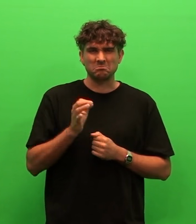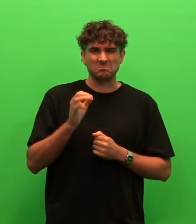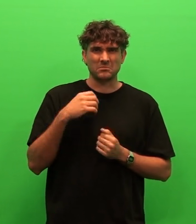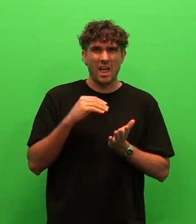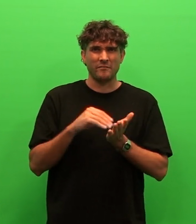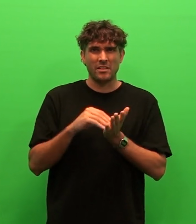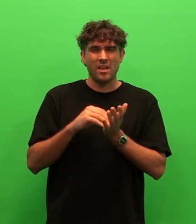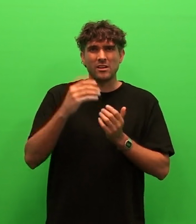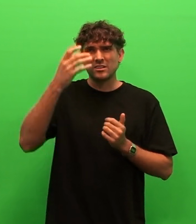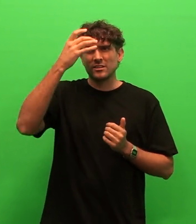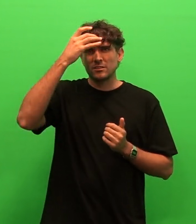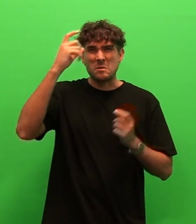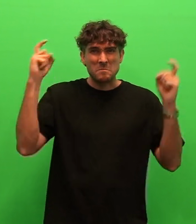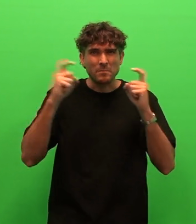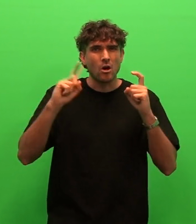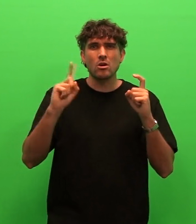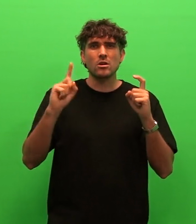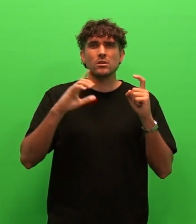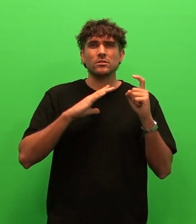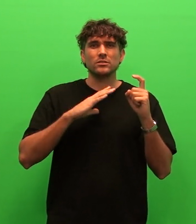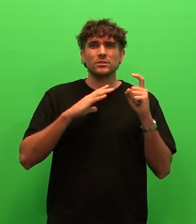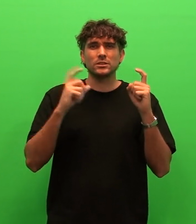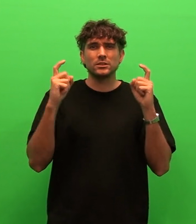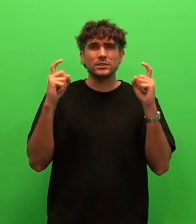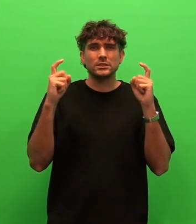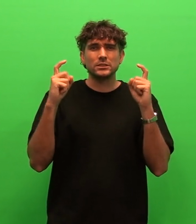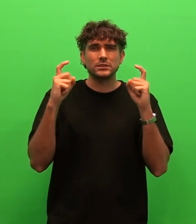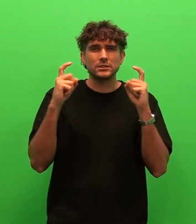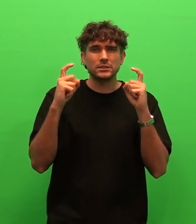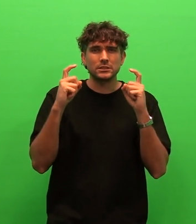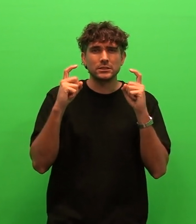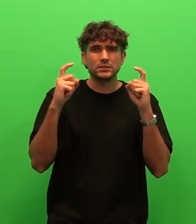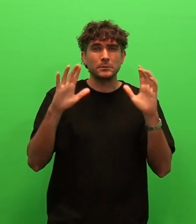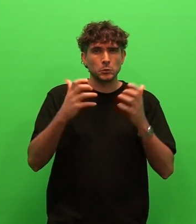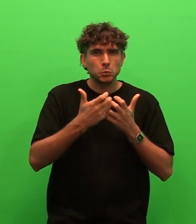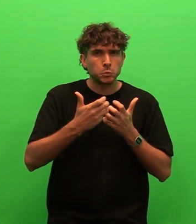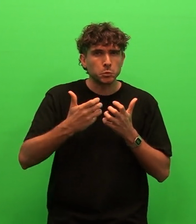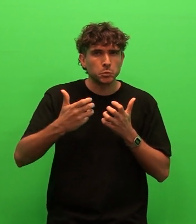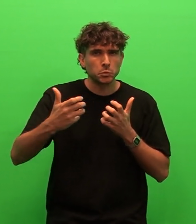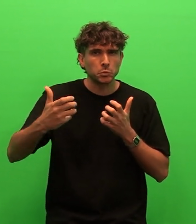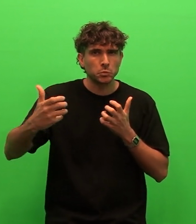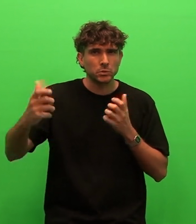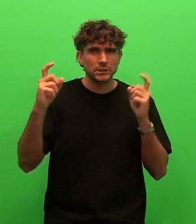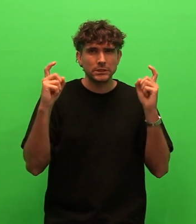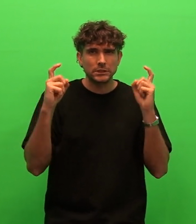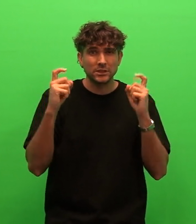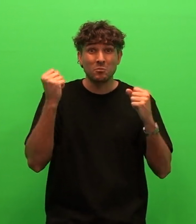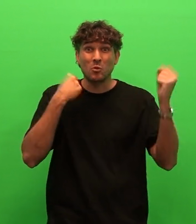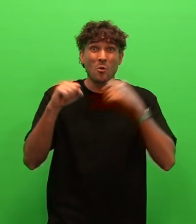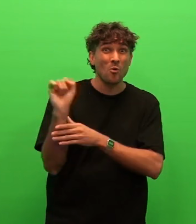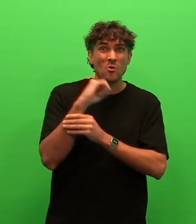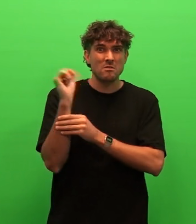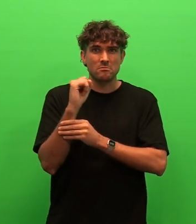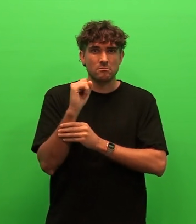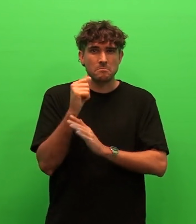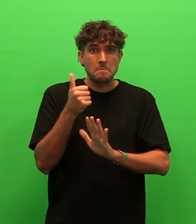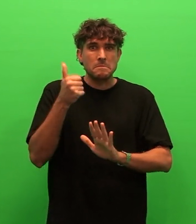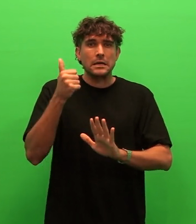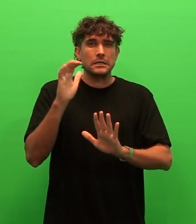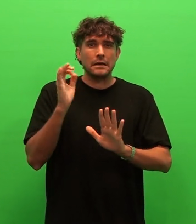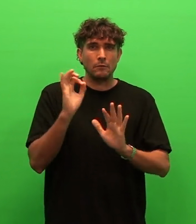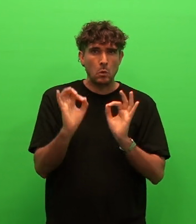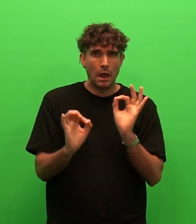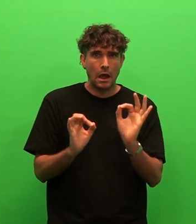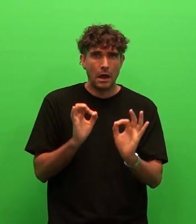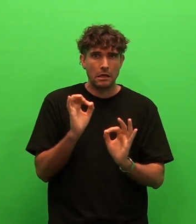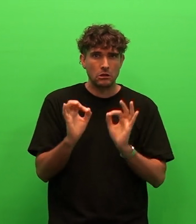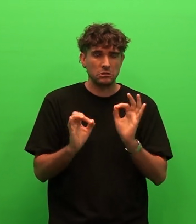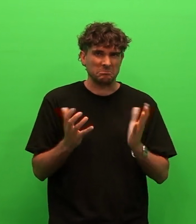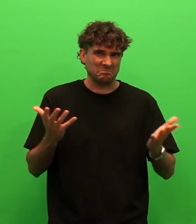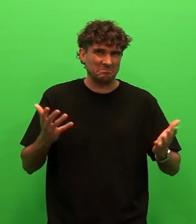Sí, de vegades tinc migranya, però no és un dolor intens, és més aviat constant i que dura molta estona. Si faig moviments bruscos o giro el cap va a més, i per tant vaig amb compte. És estrany.